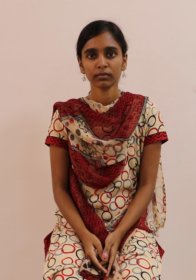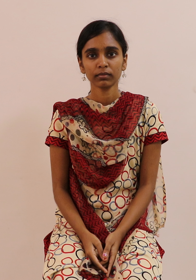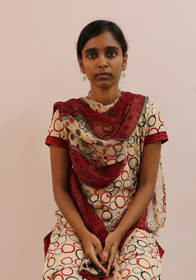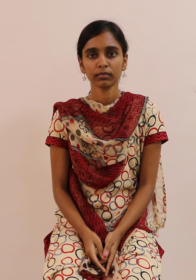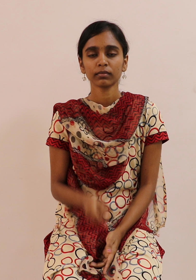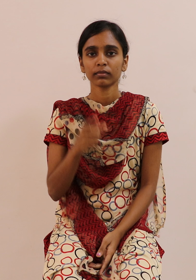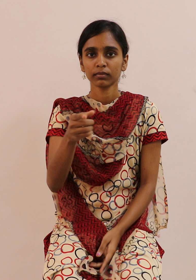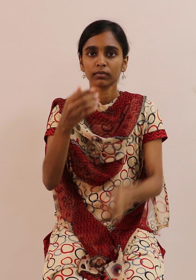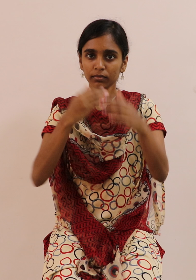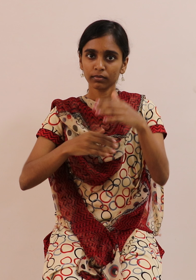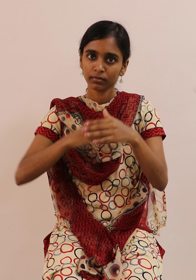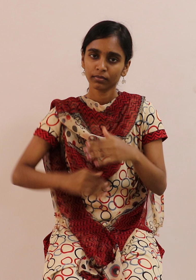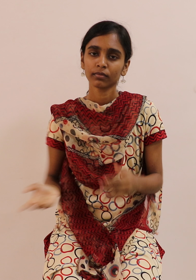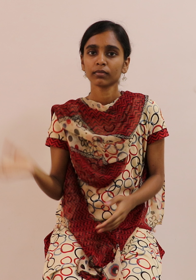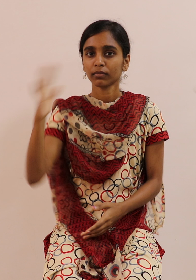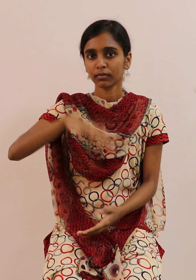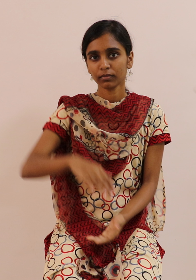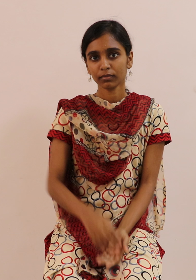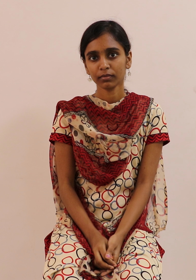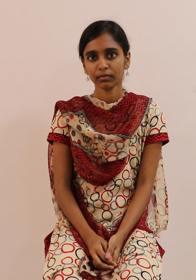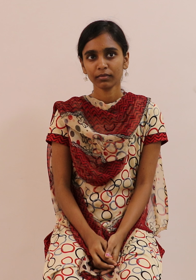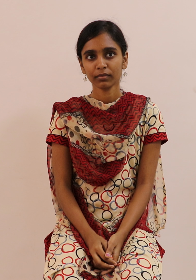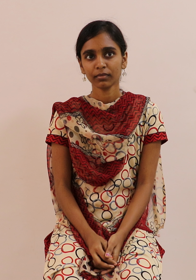are you hiding something